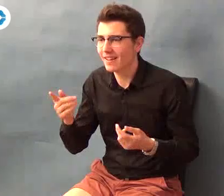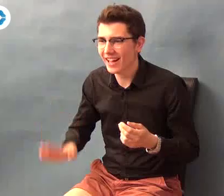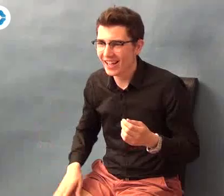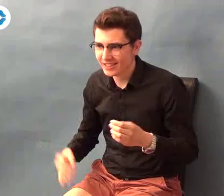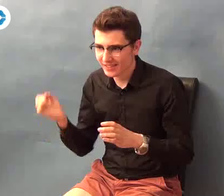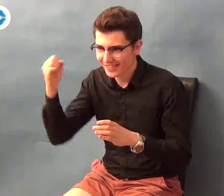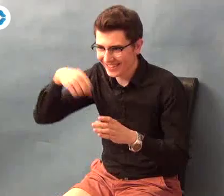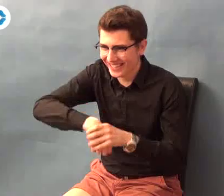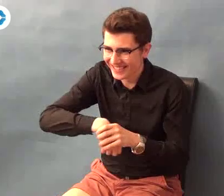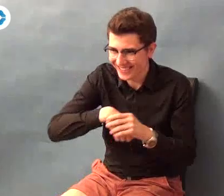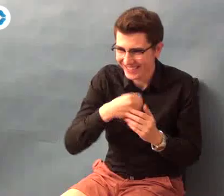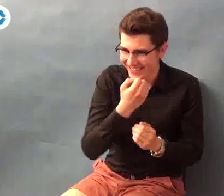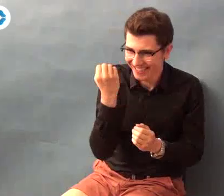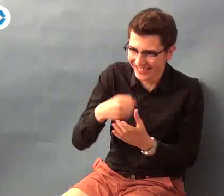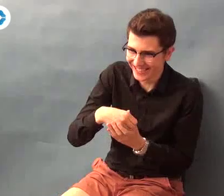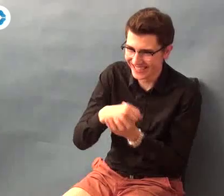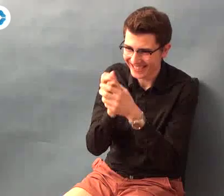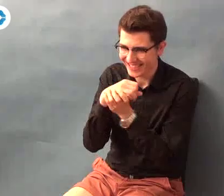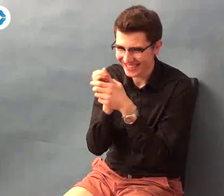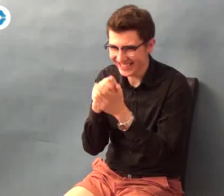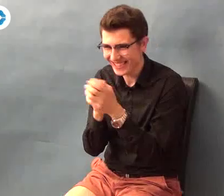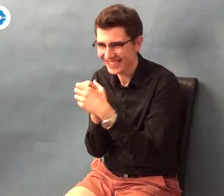Pies włożył łeb do słoja i utknął.